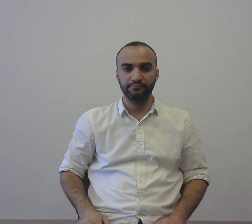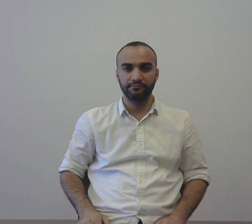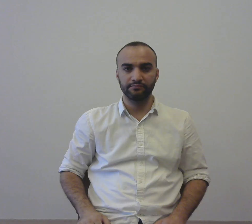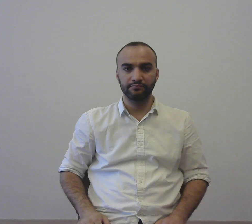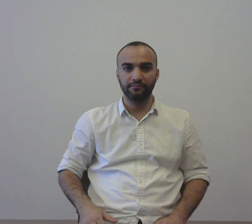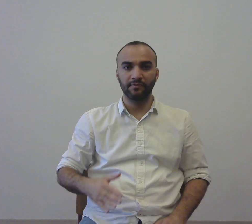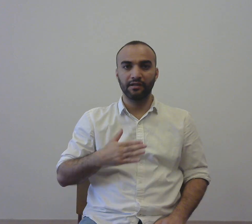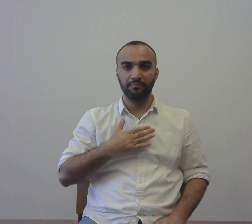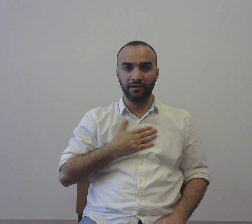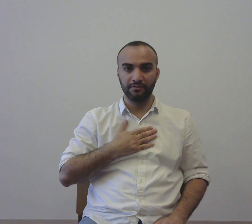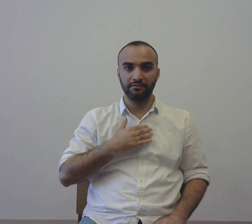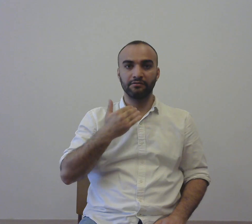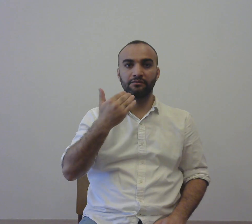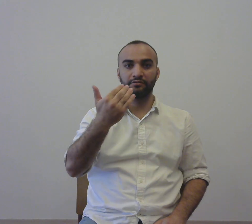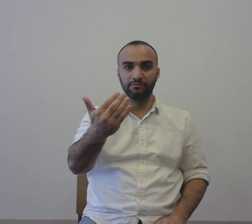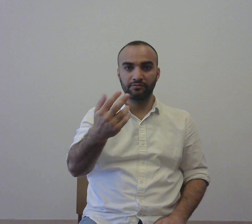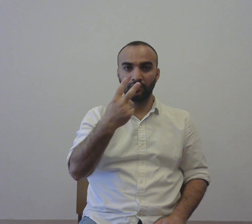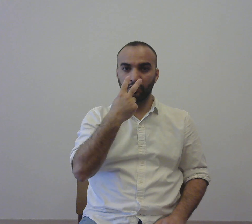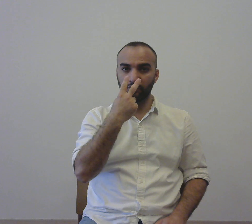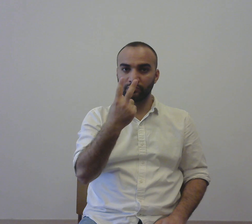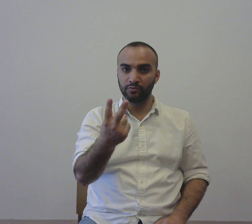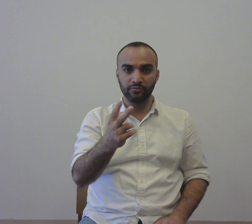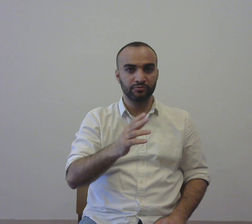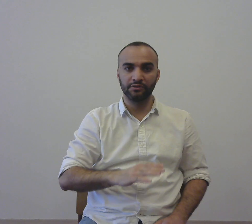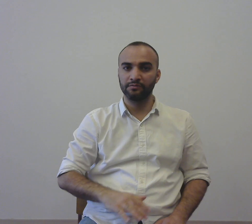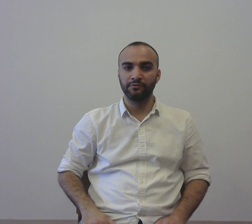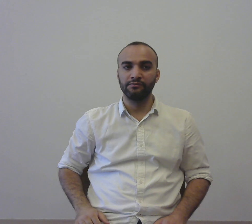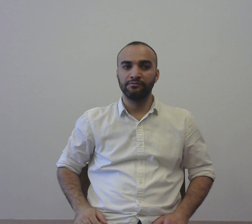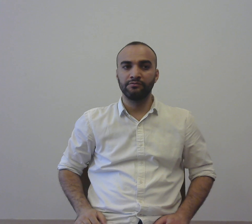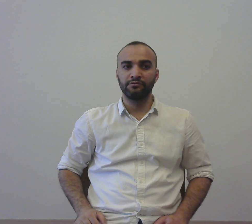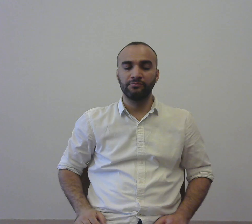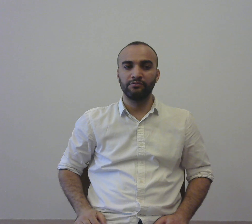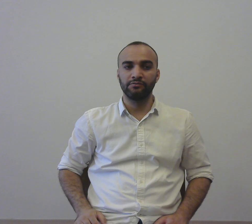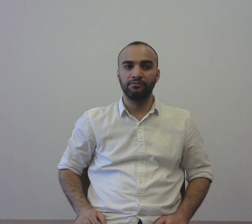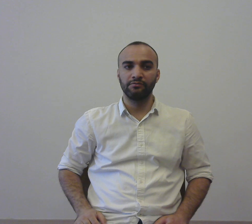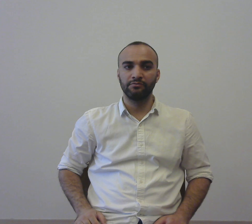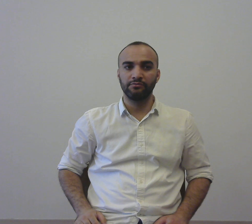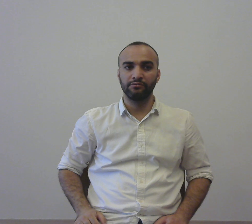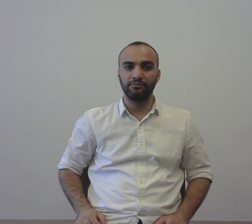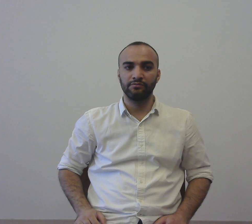Mən sizi görmürəm